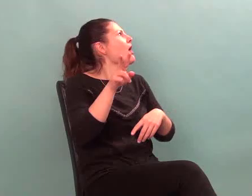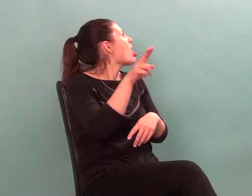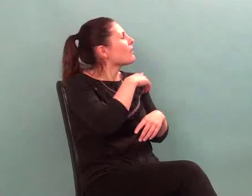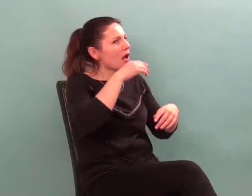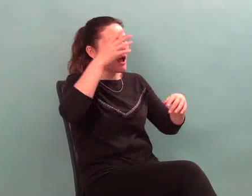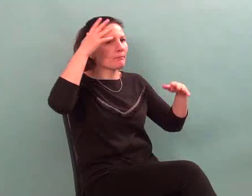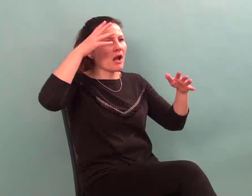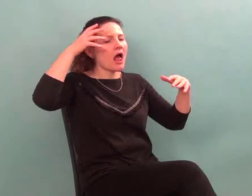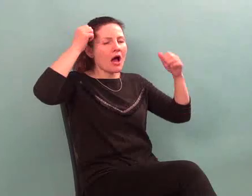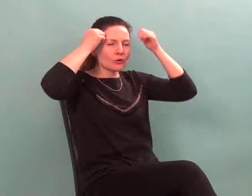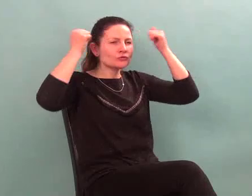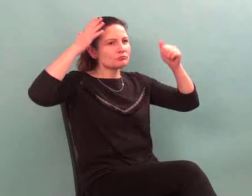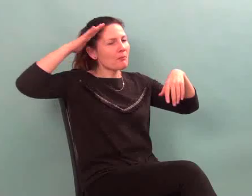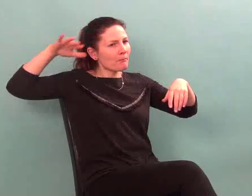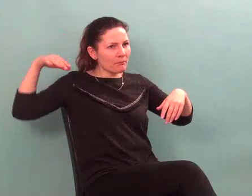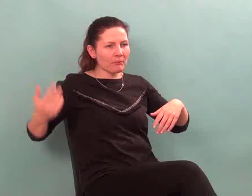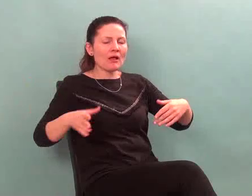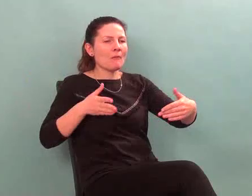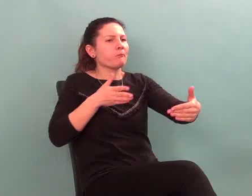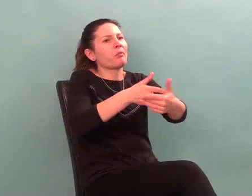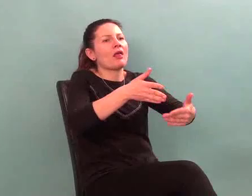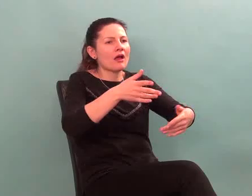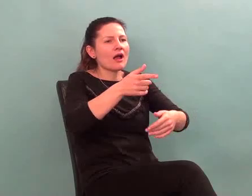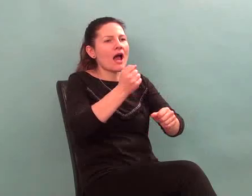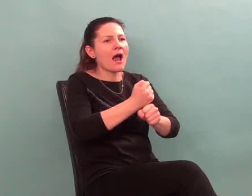Chłopcu spada kapelusz z głowy, następnie wjeżdża rowerem w kamień.